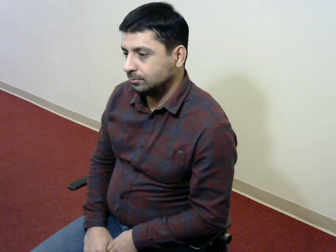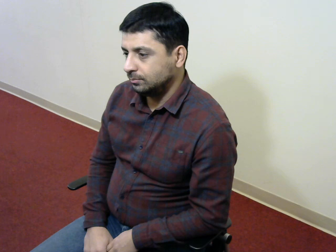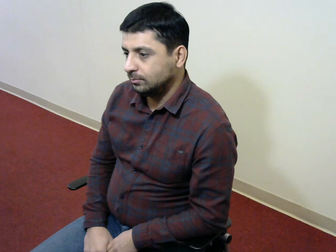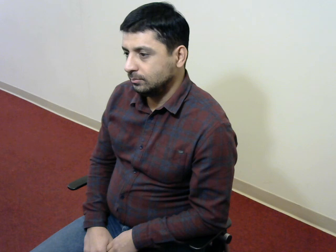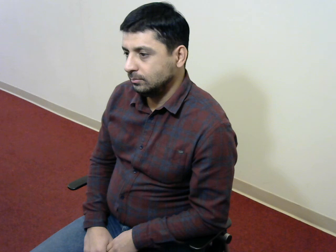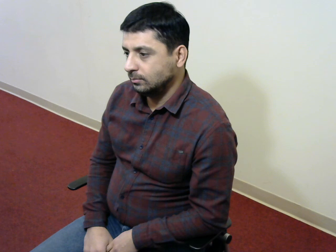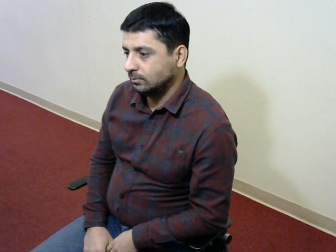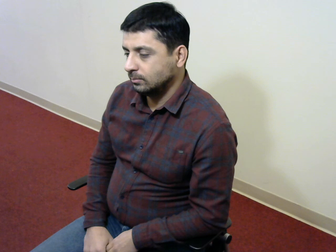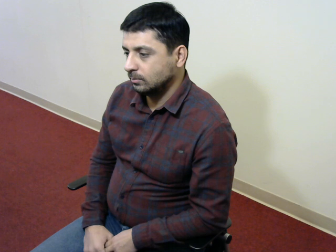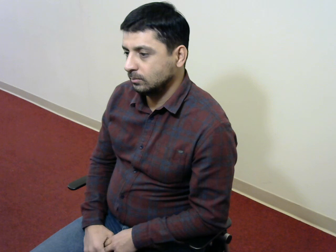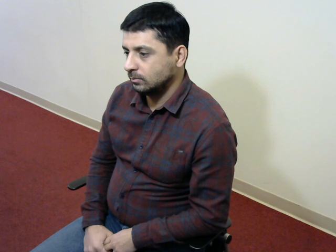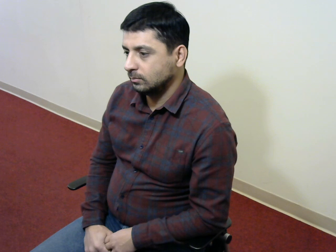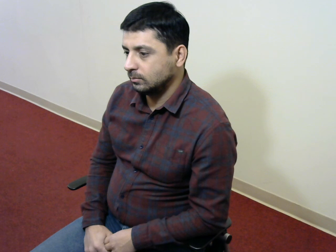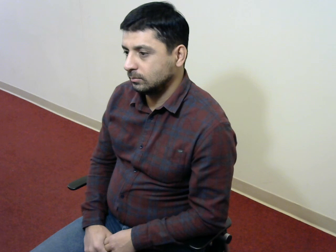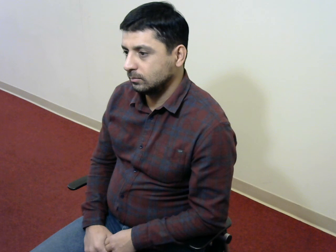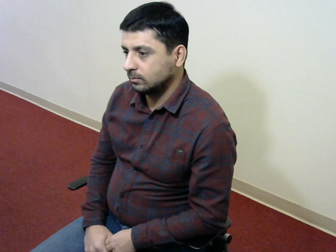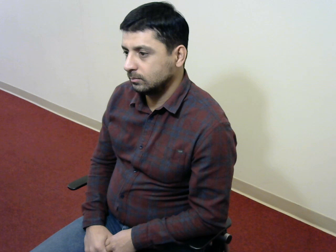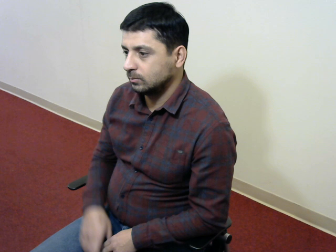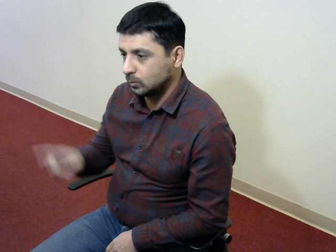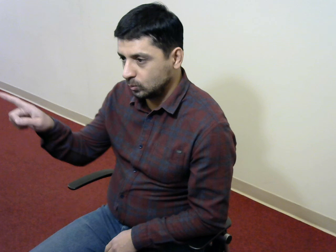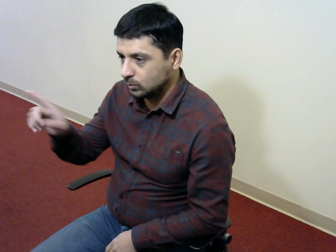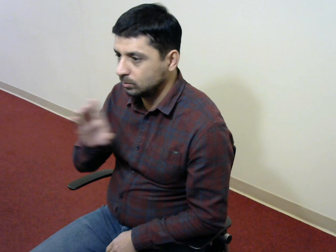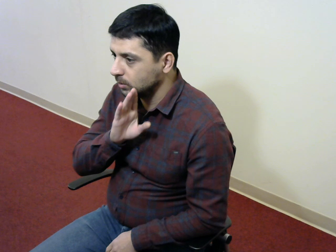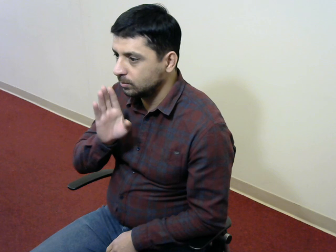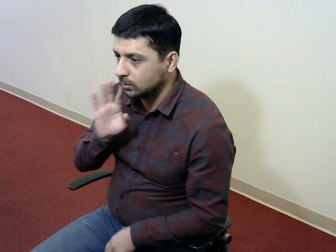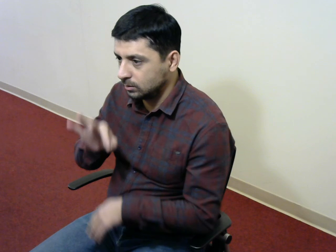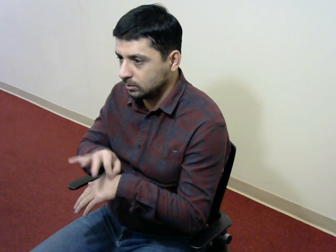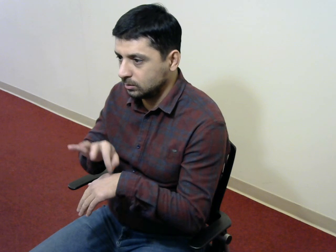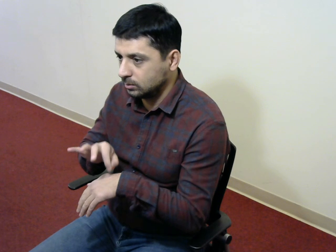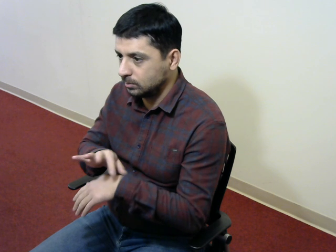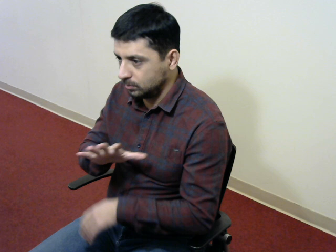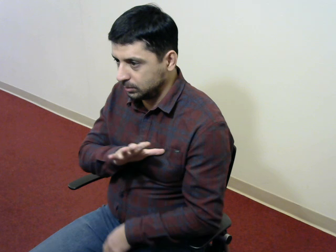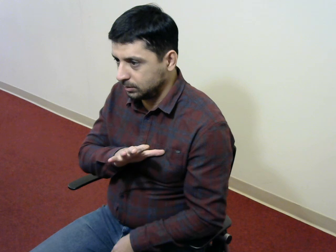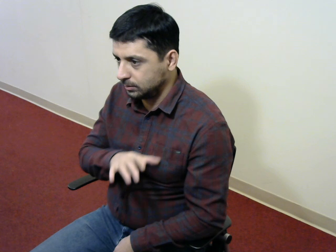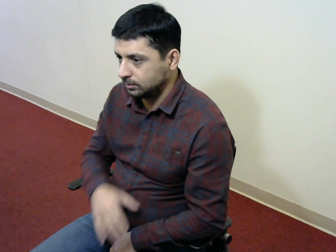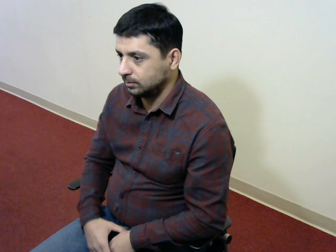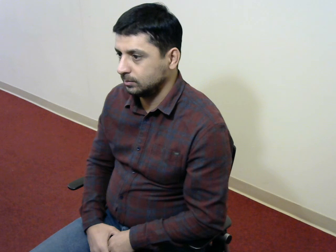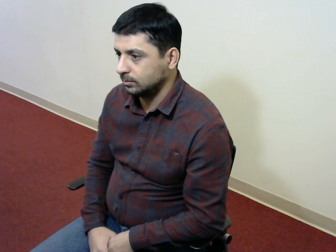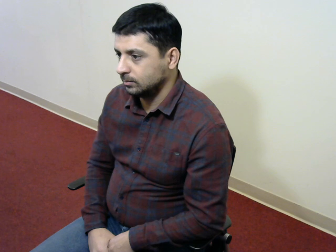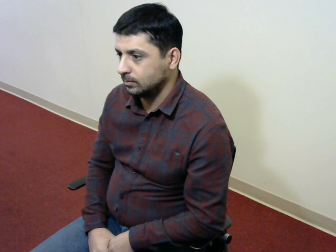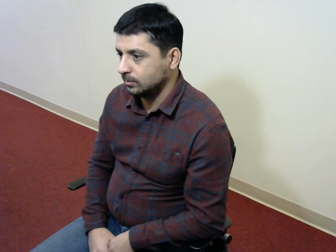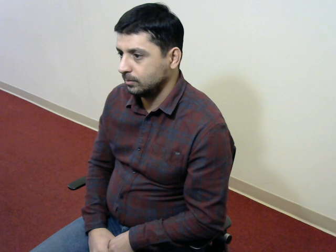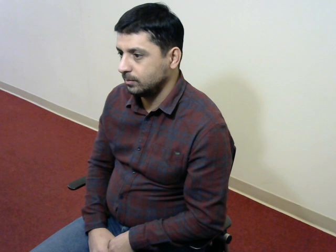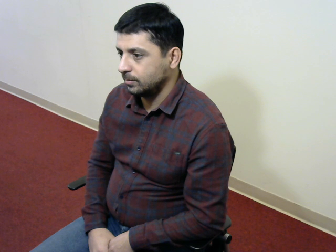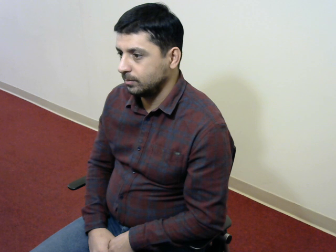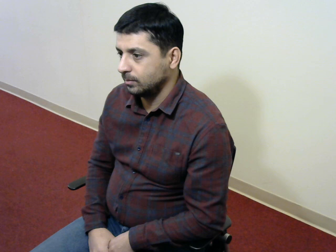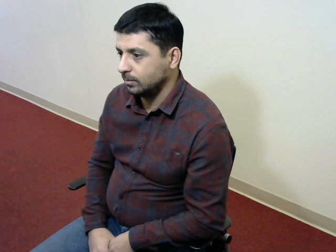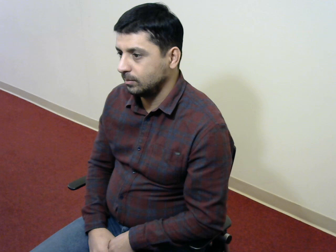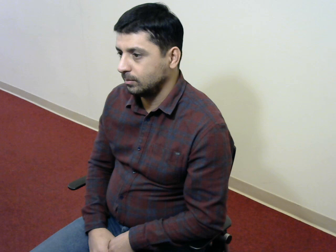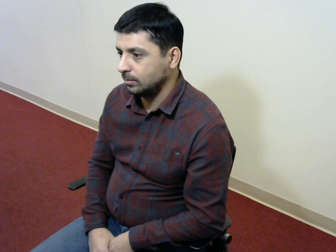Onun anası xəstələnmişdi